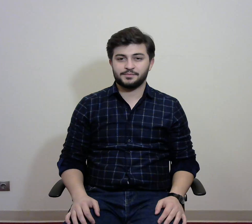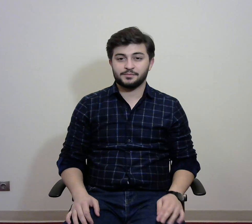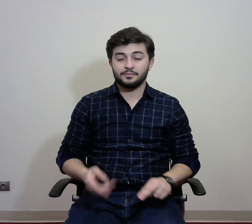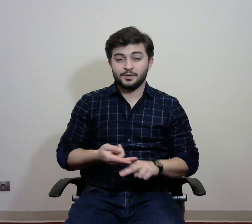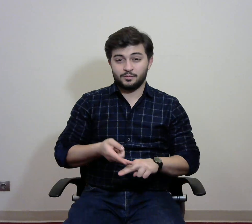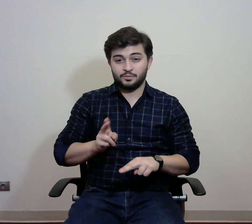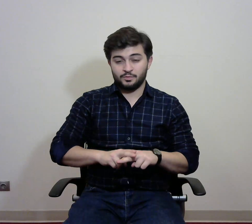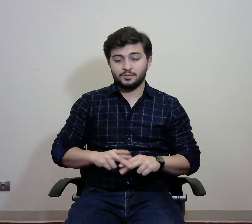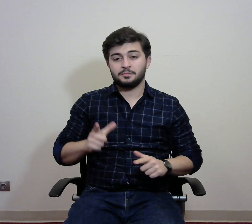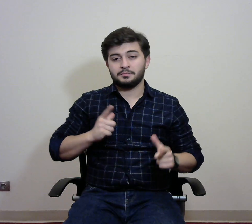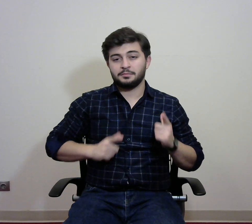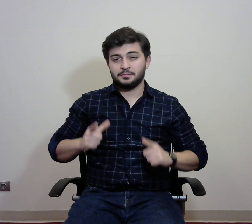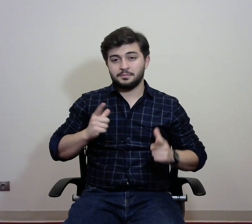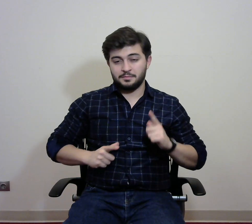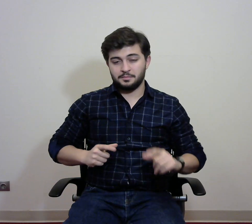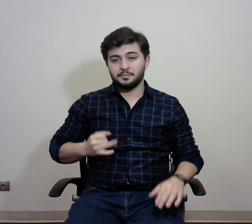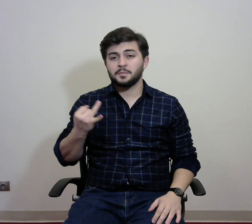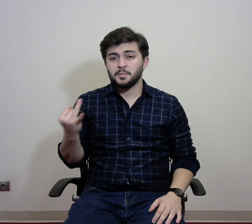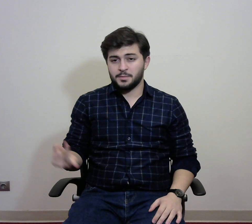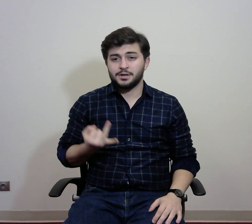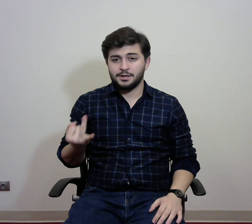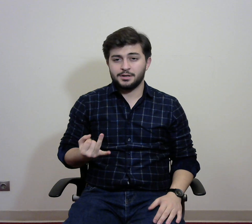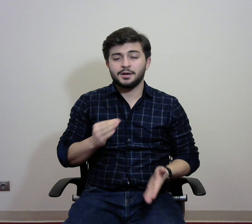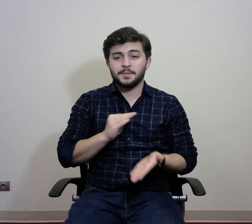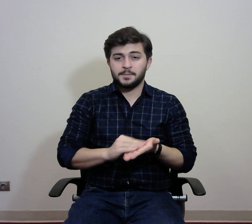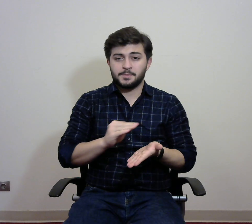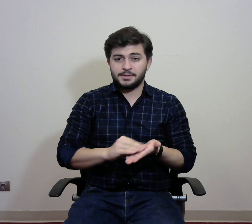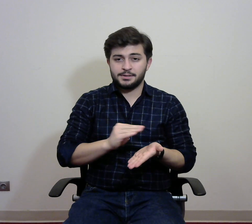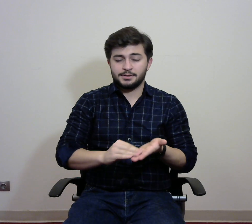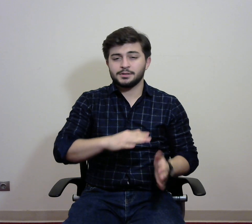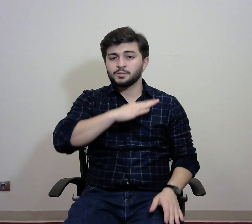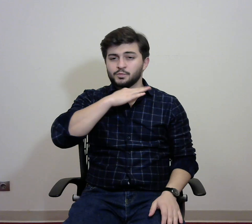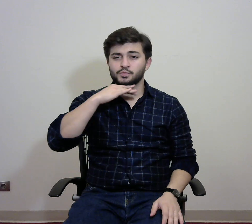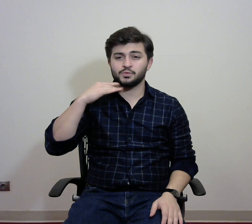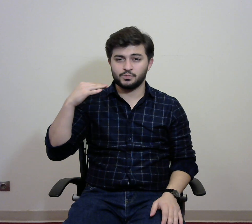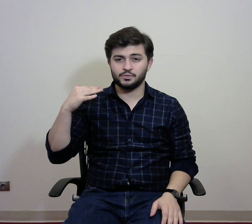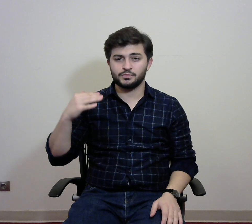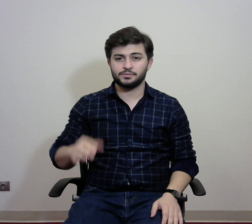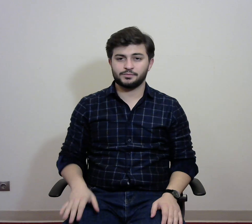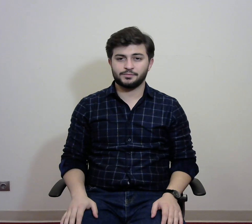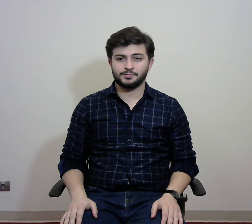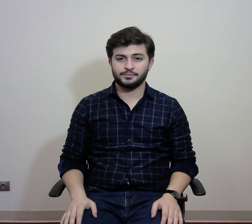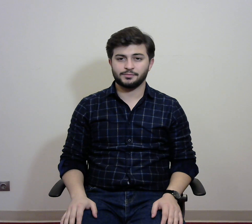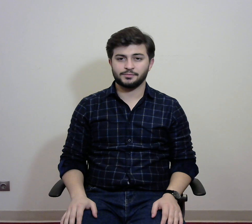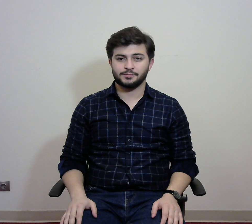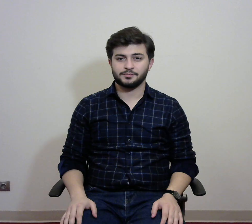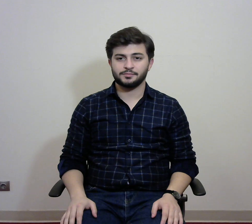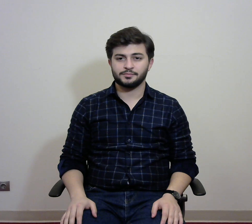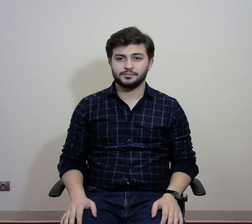Bu müəllimin maraqlı yazıları çoxdur